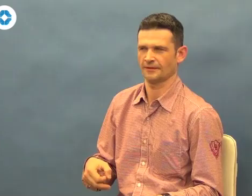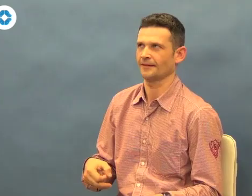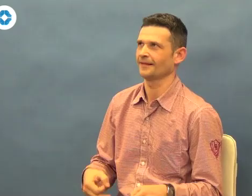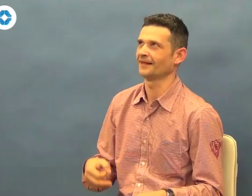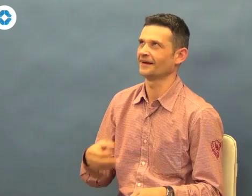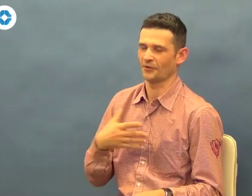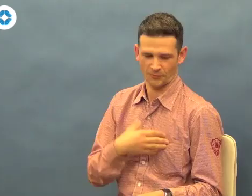Zobaczył, że są trzy kosze.